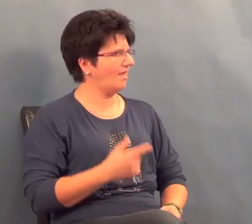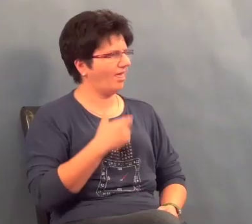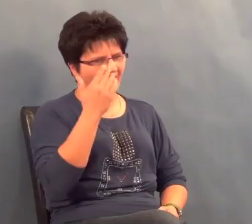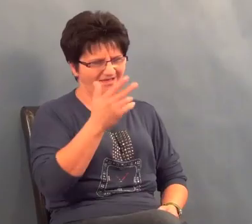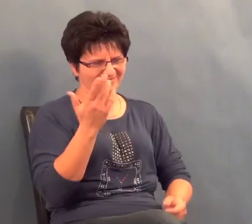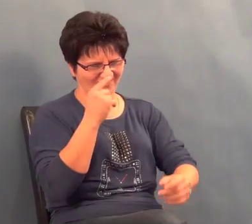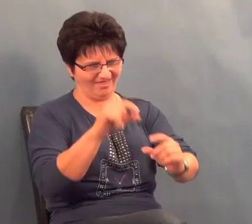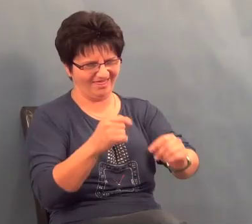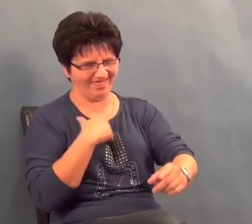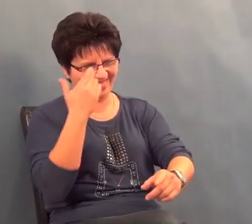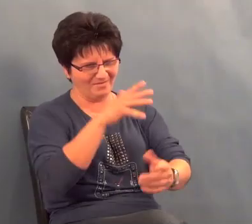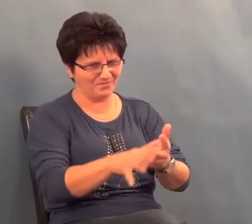Myślałam, że to coś brudnego, a to nie to.